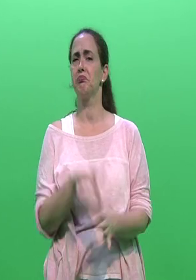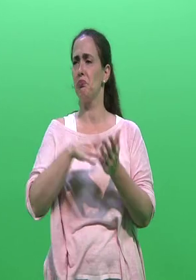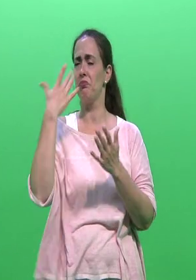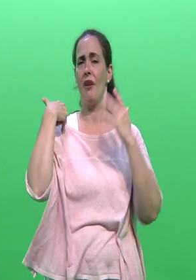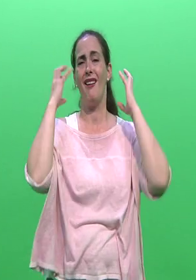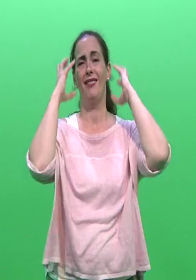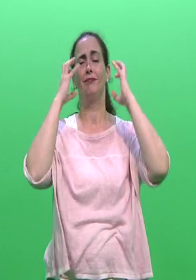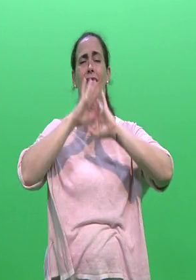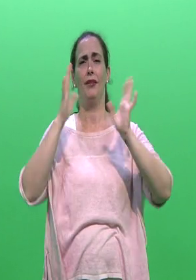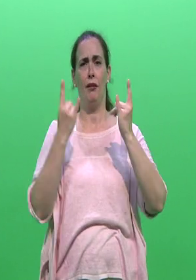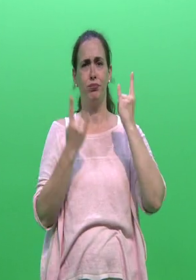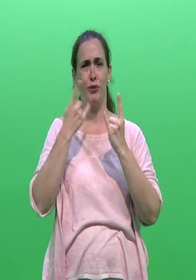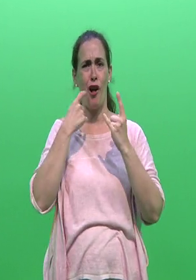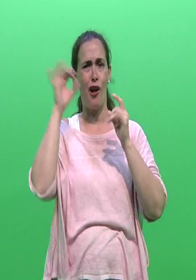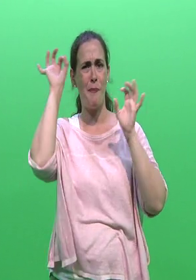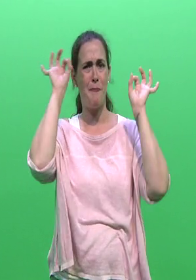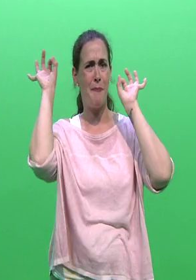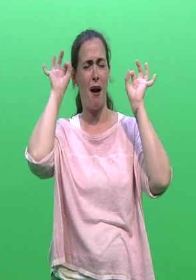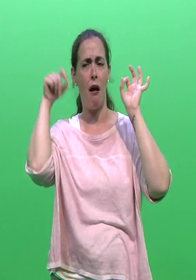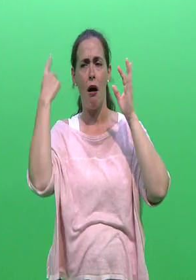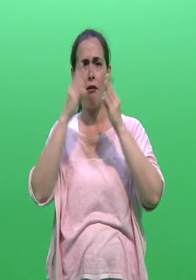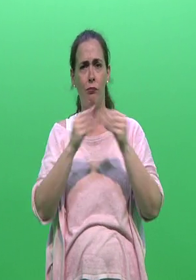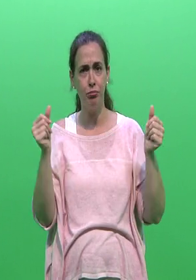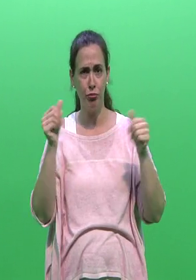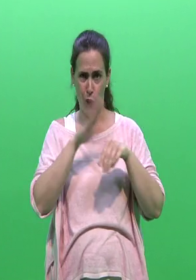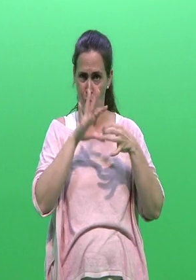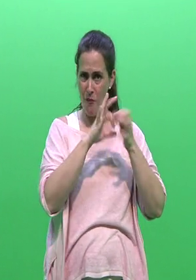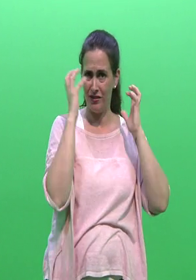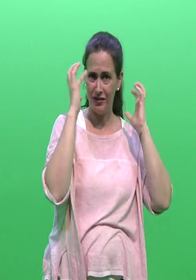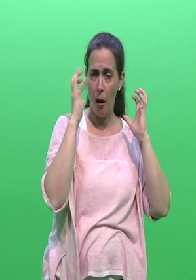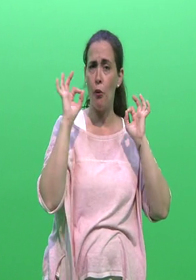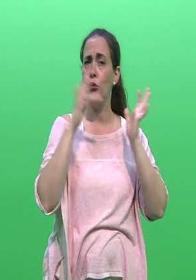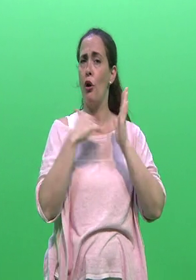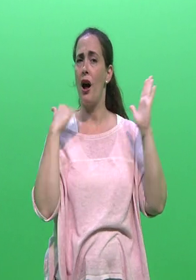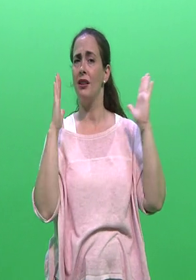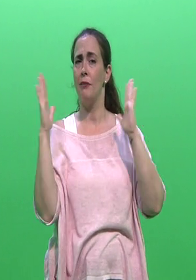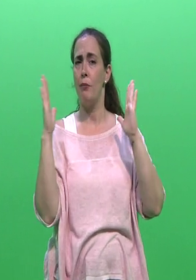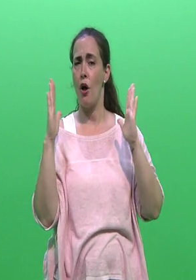Quan em vaig acabar de rentar els cabells em van sortir unes taques i després em van desaparèixer, no sé si és pel xampú o si és temporal.